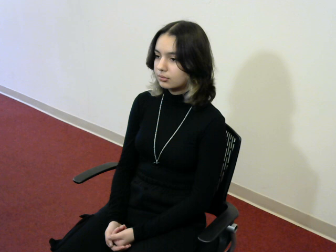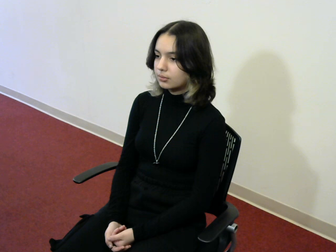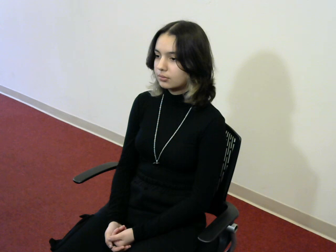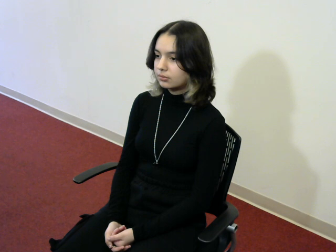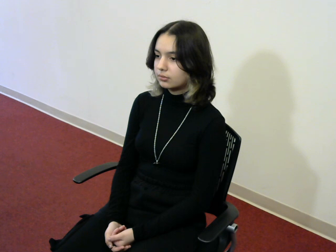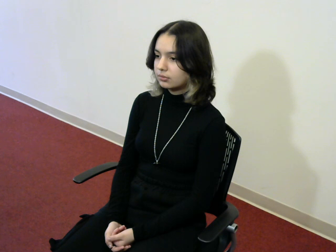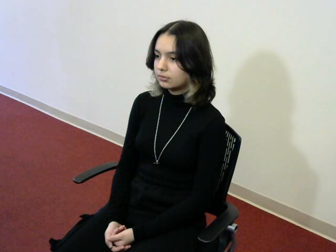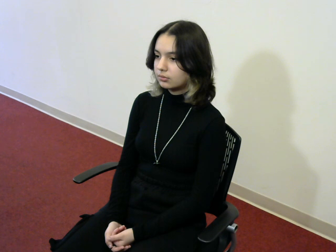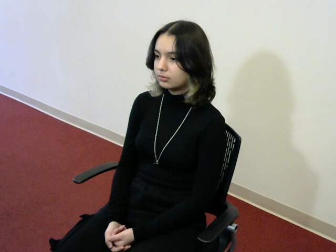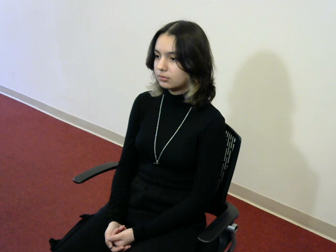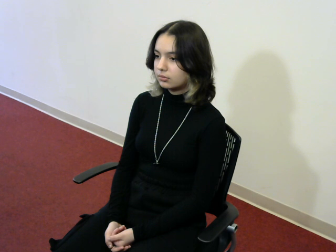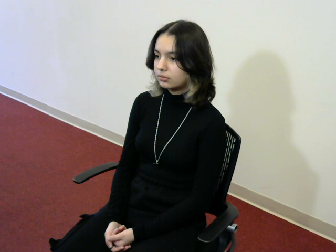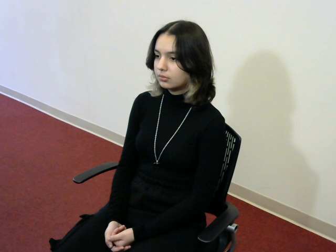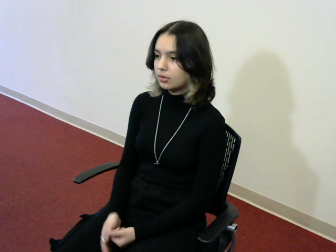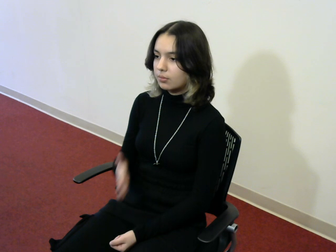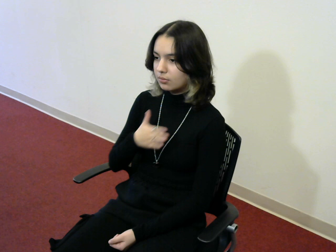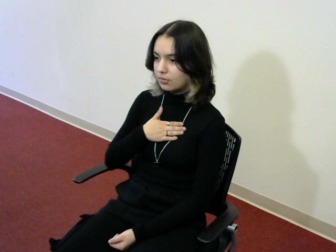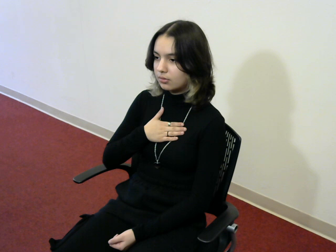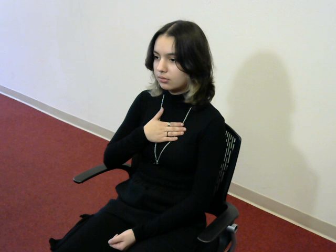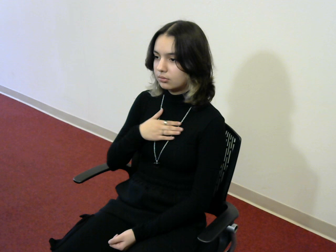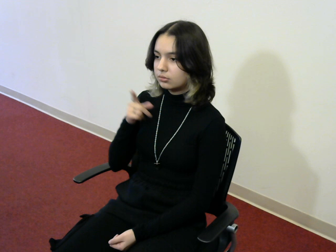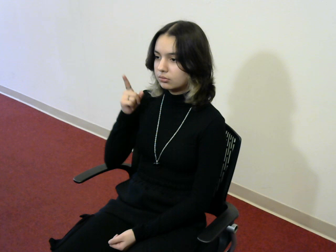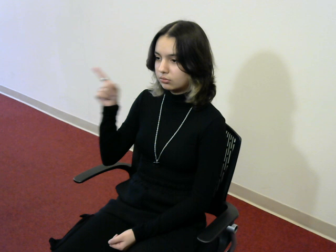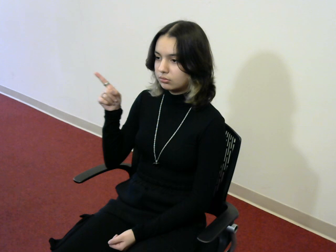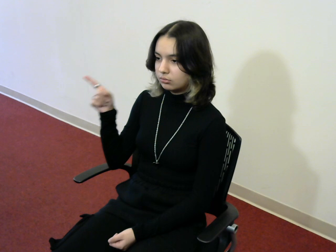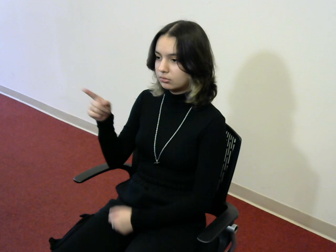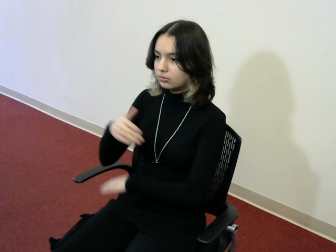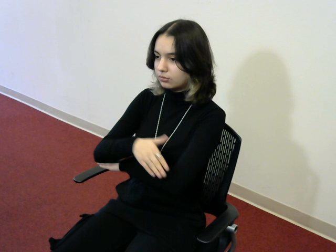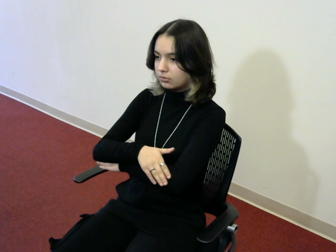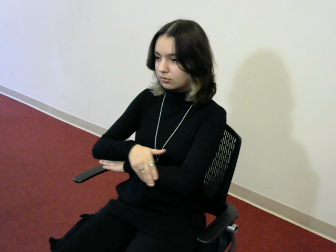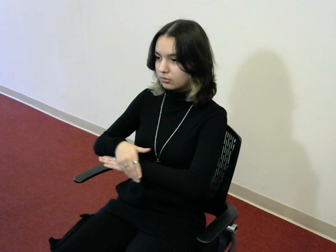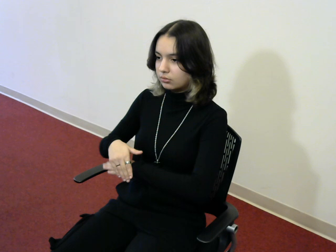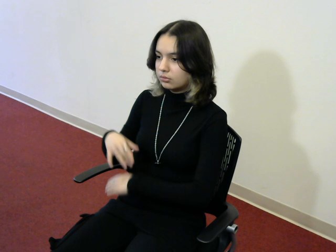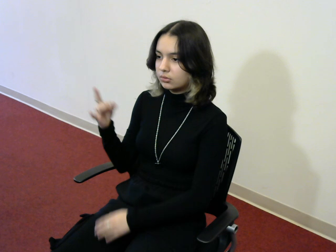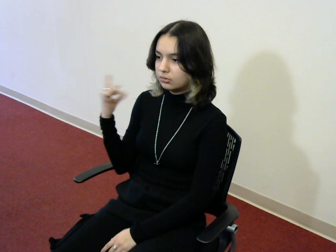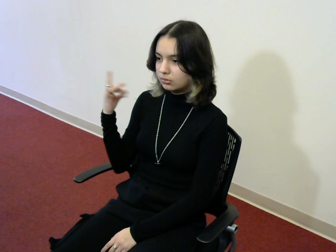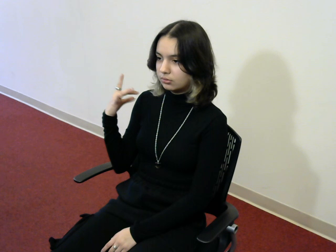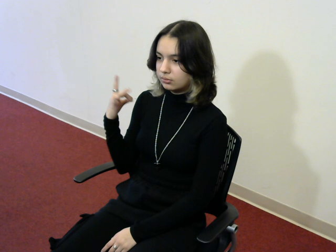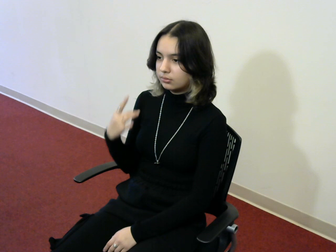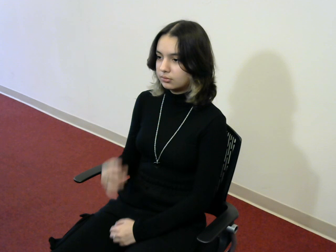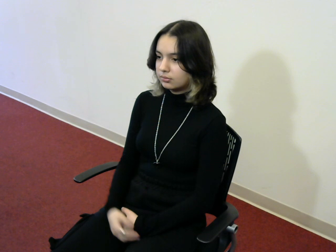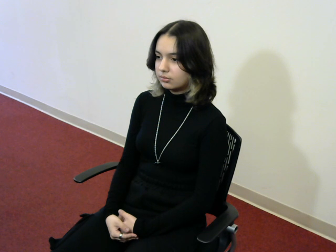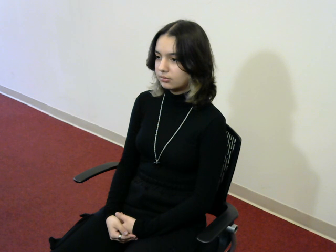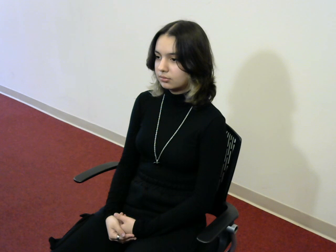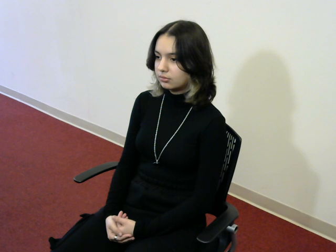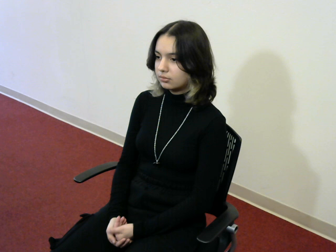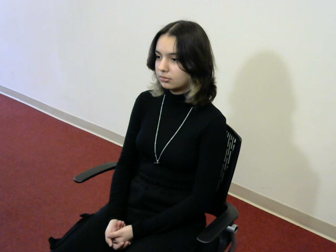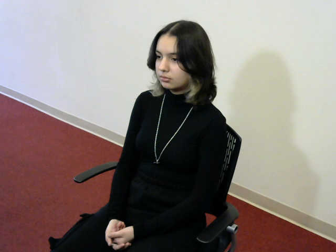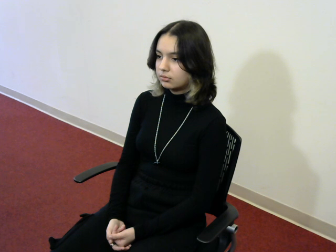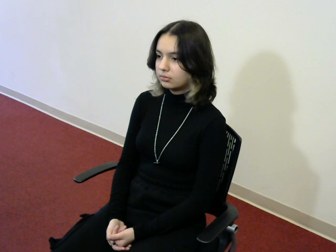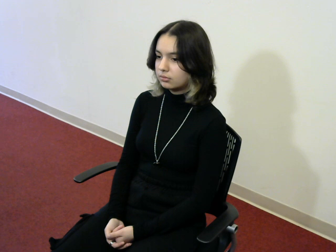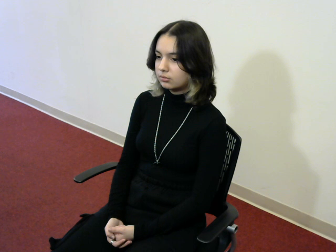Mənə oranın ünvanını deyin